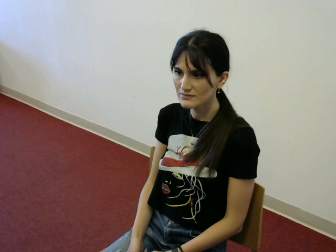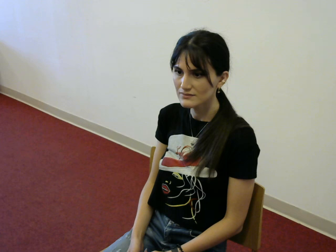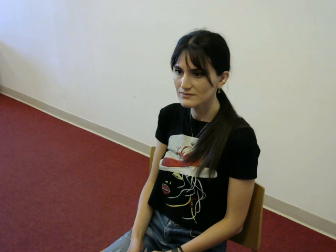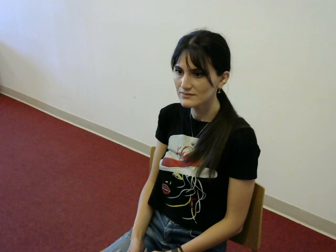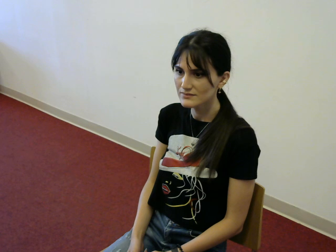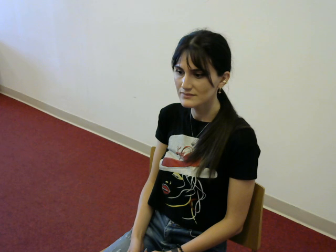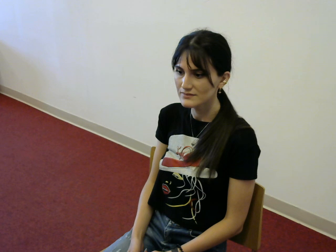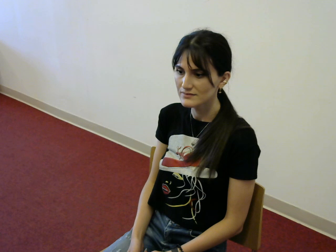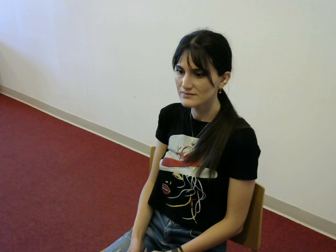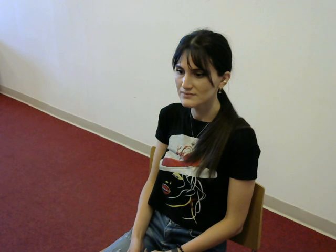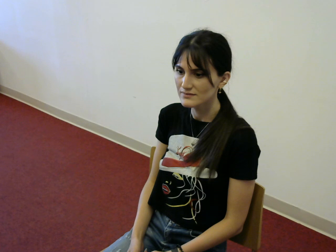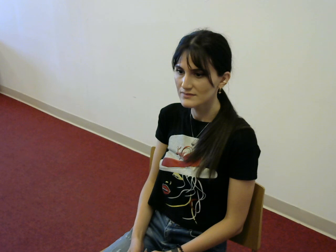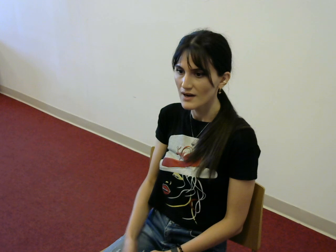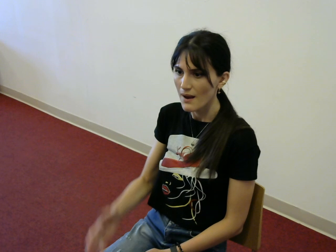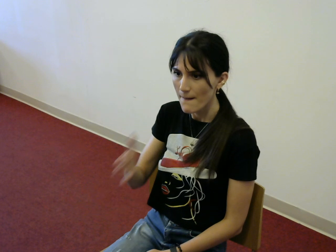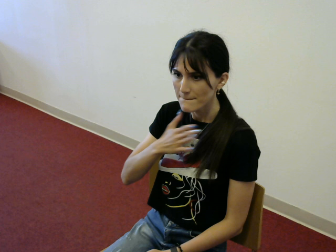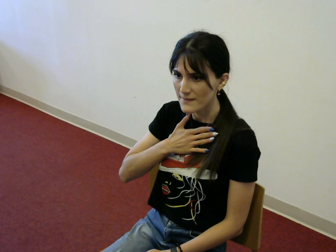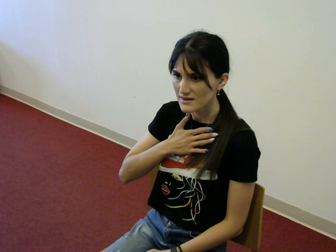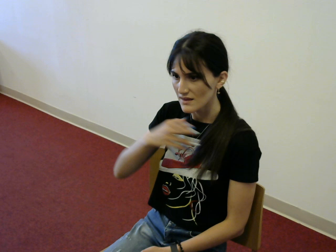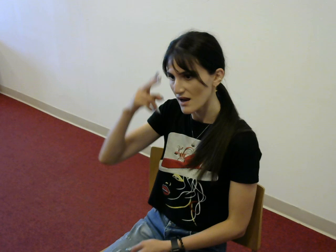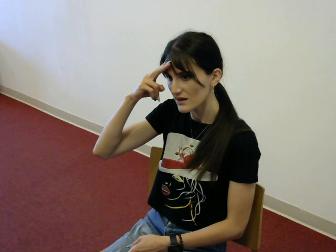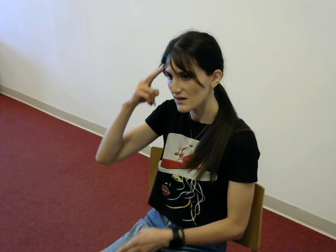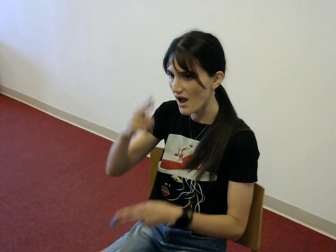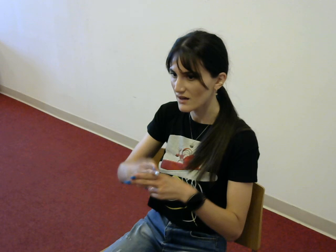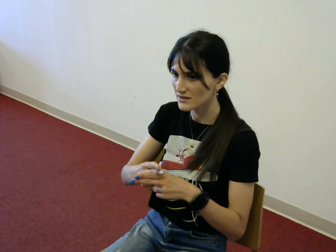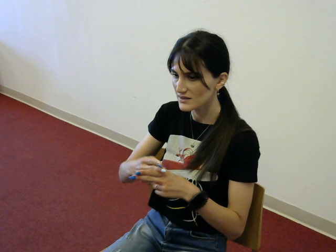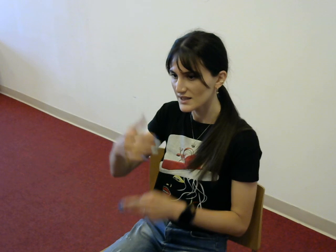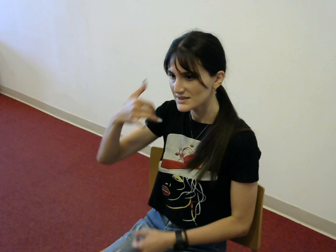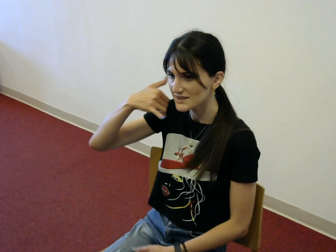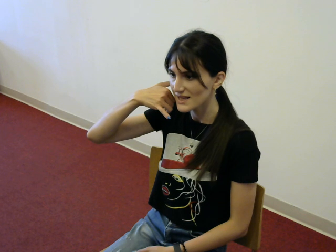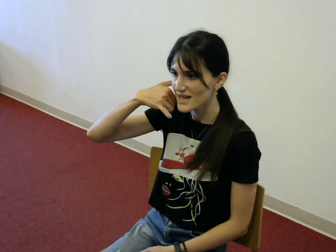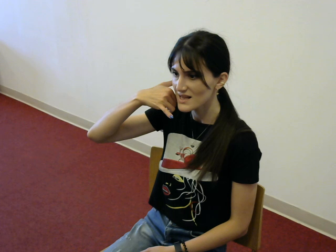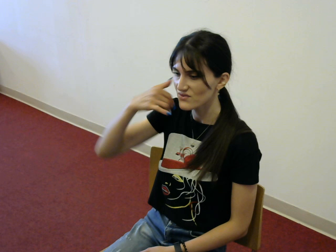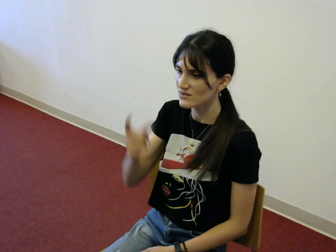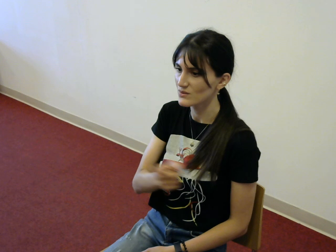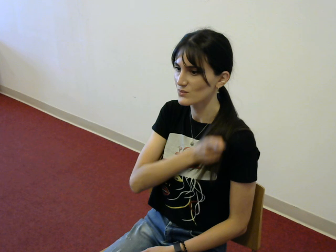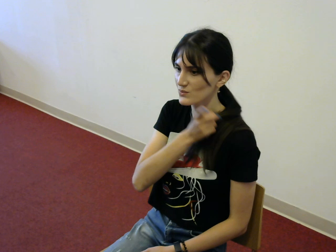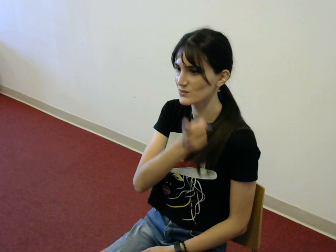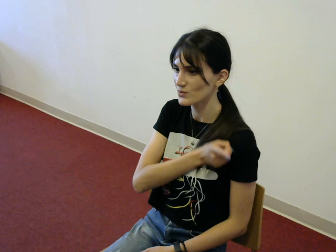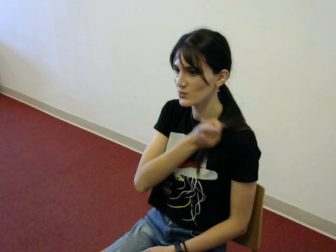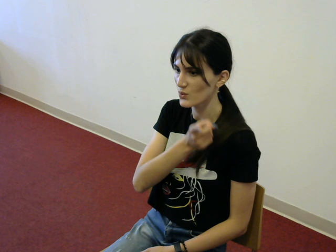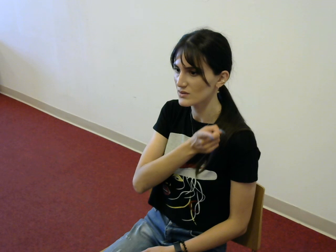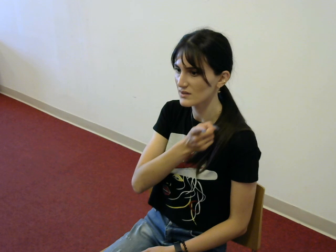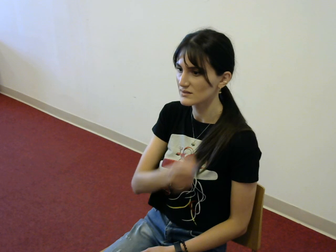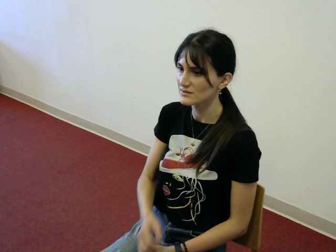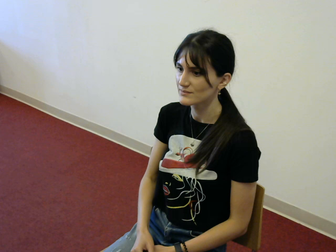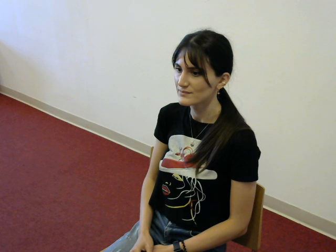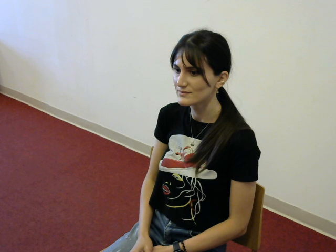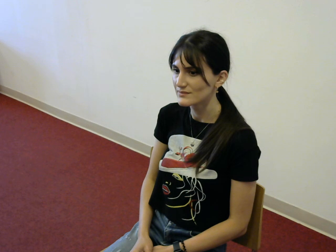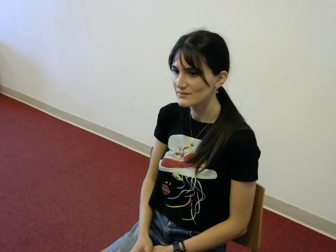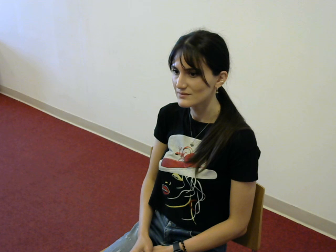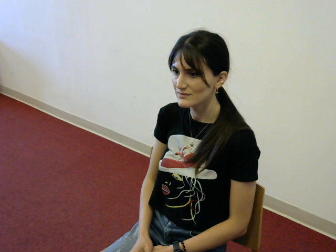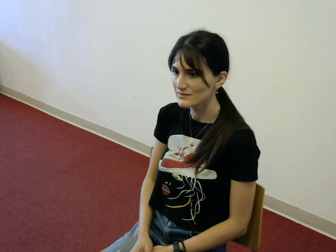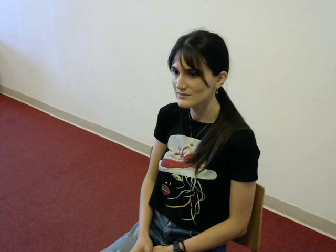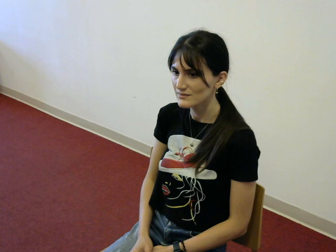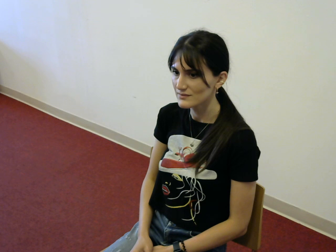Mənim qardaşım telefon ustasıdır